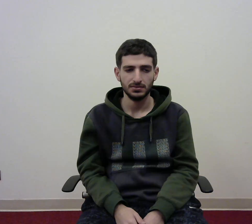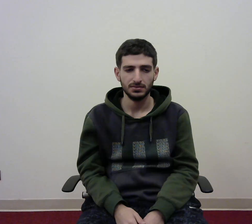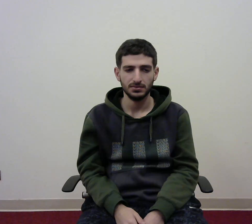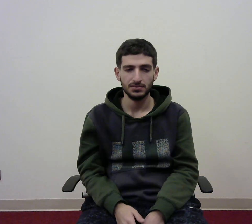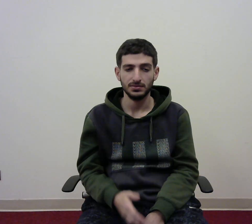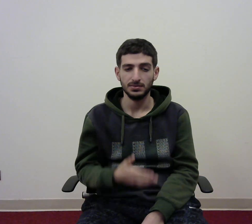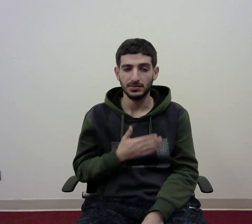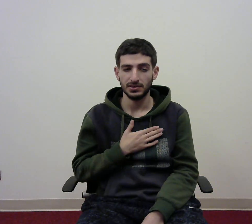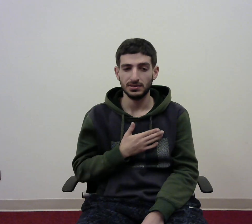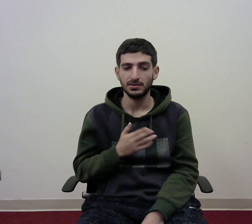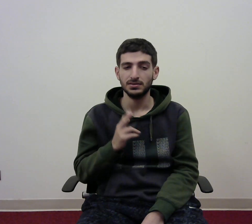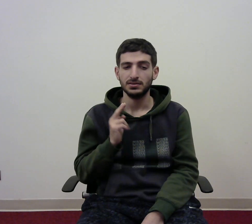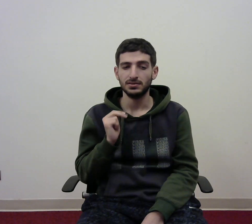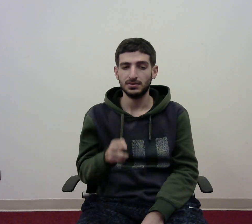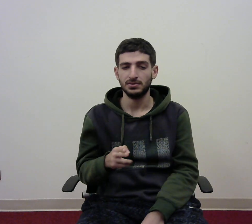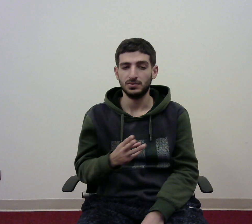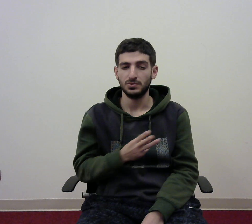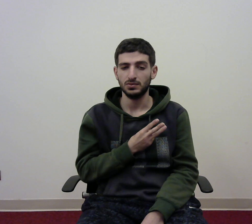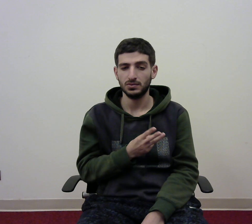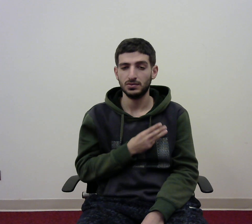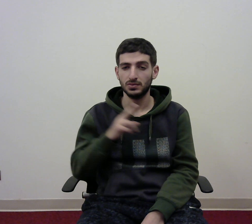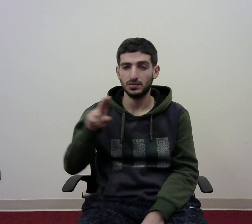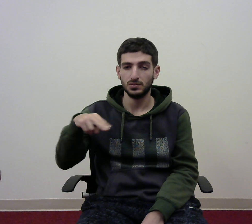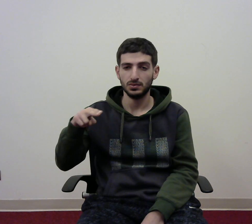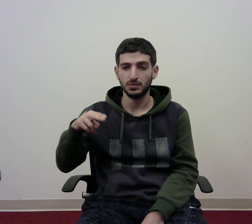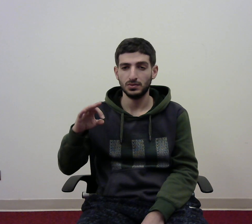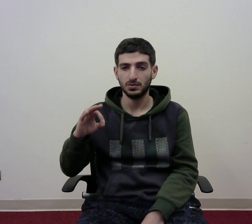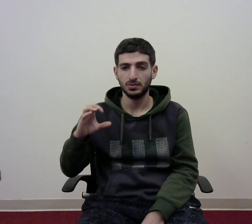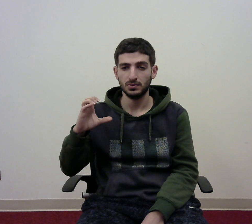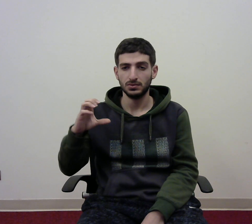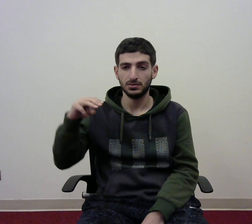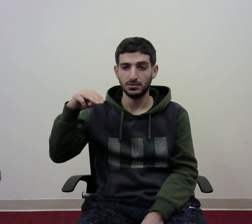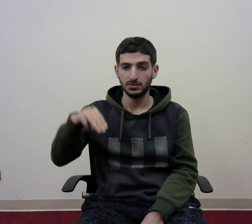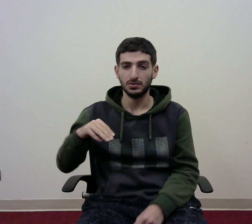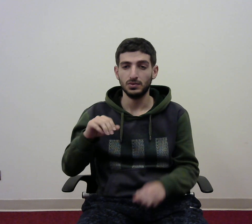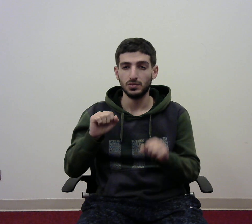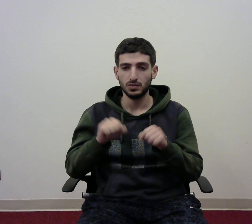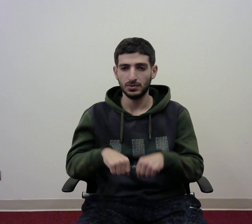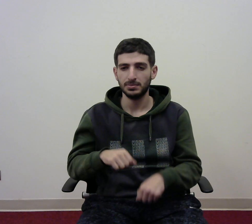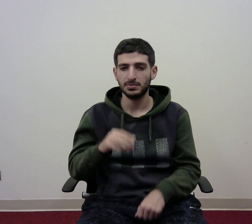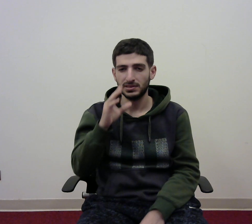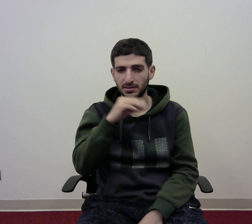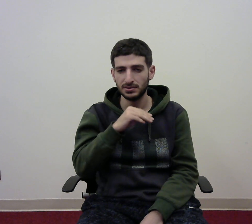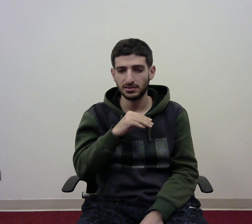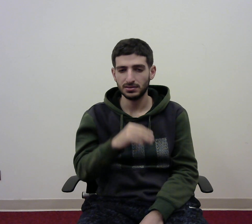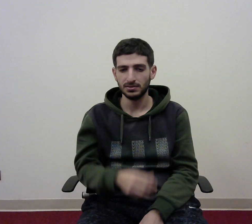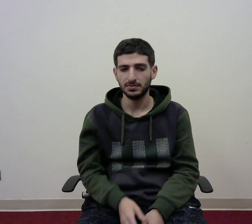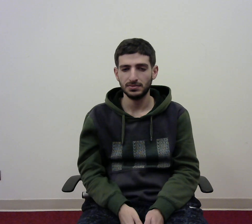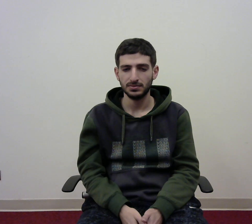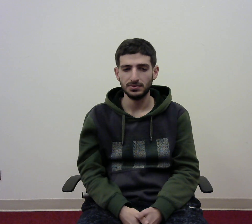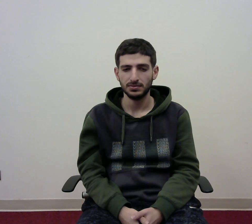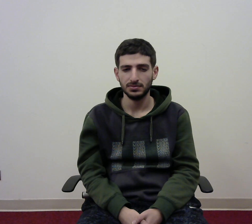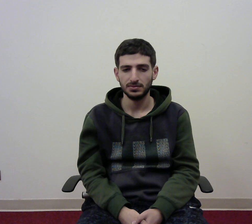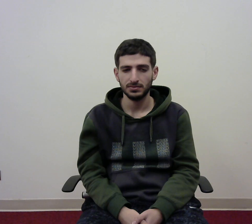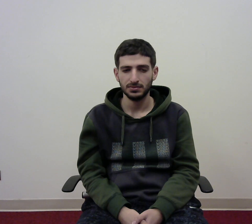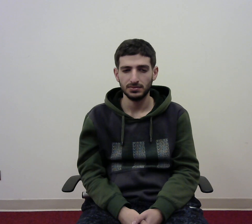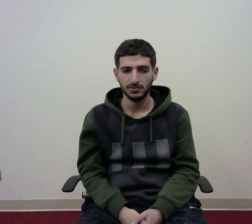Mən necə könüllü DOST ola bilərəm?